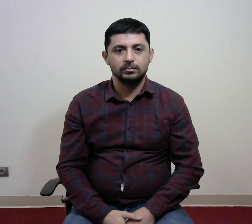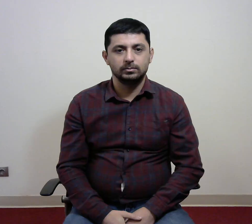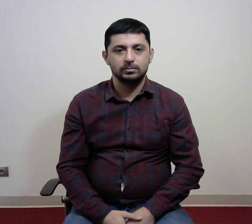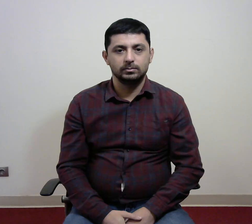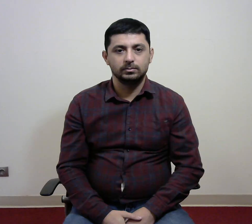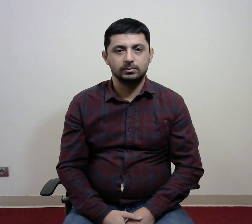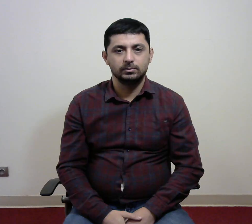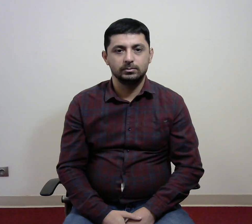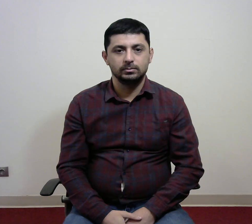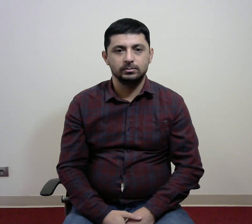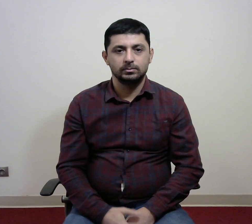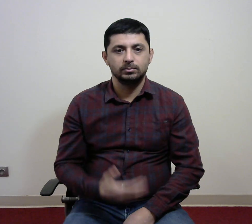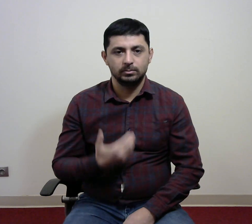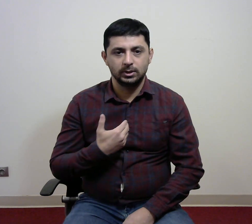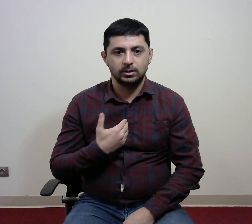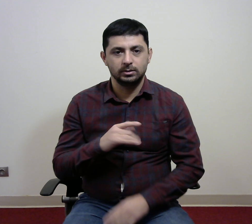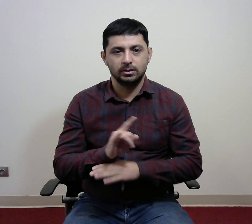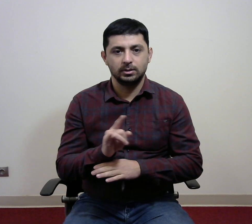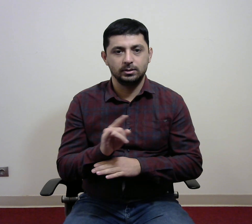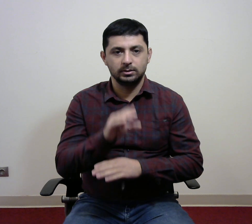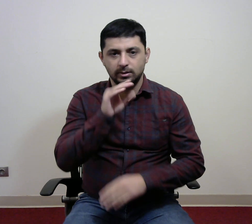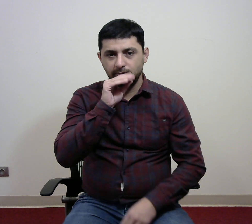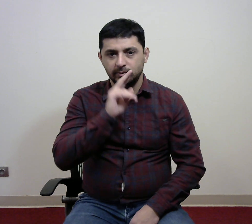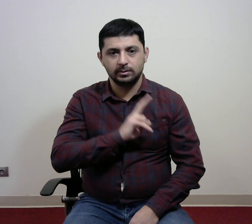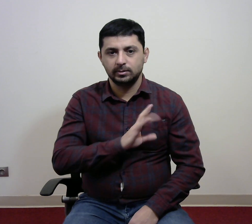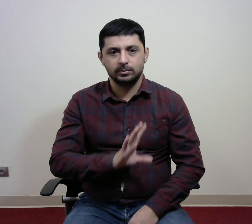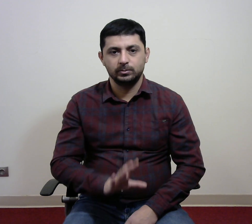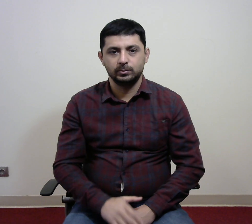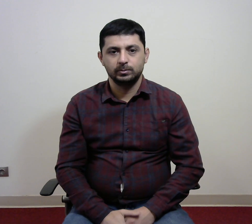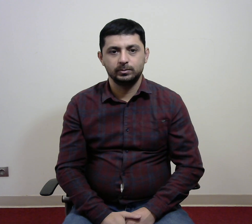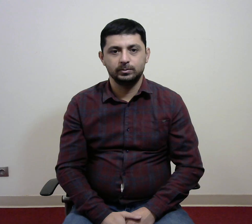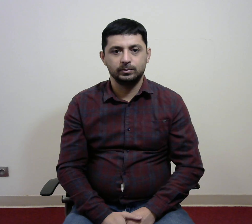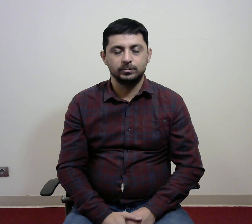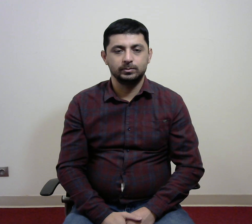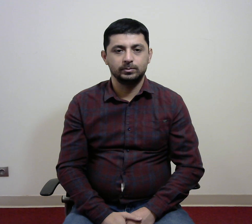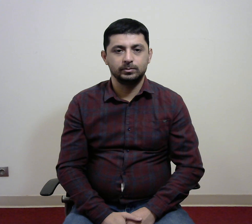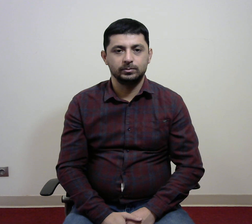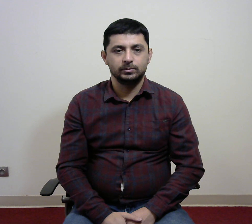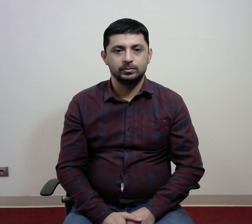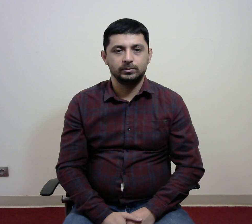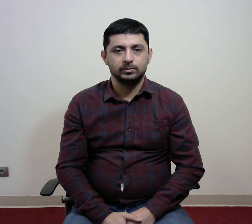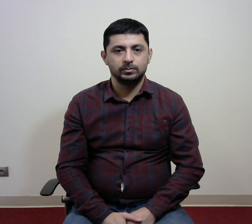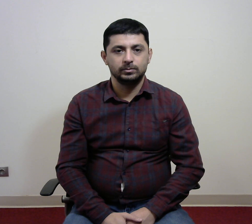Mən yalan danışmağı sevmirəm